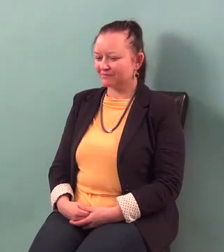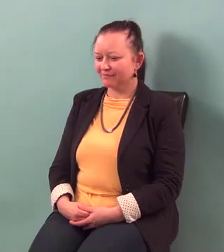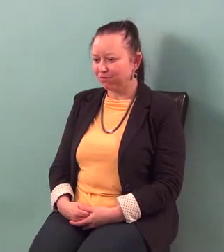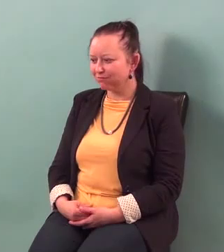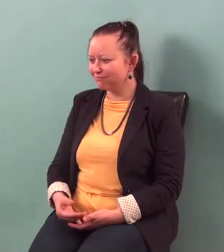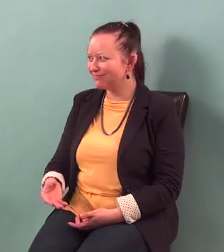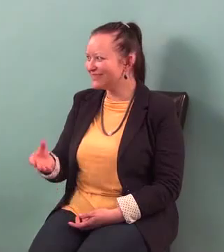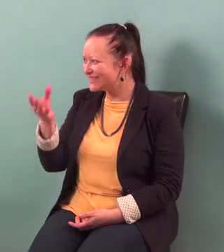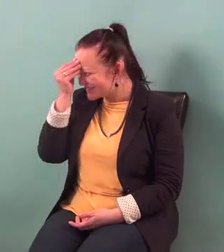Zapomniałam.